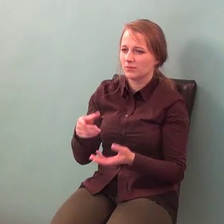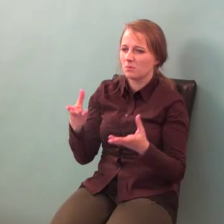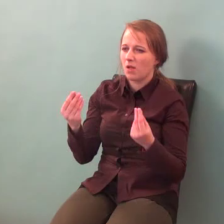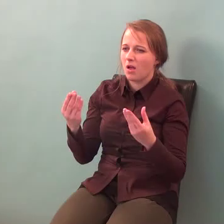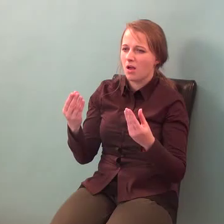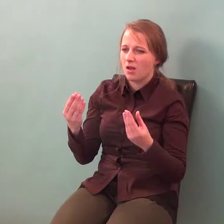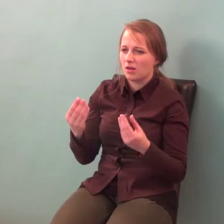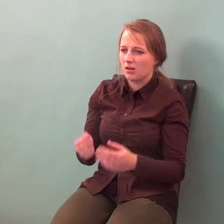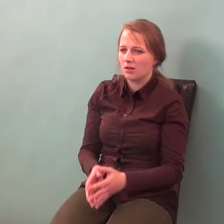Mokro.